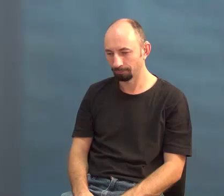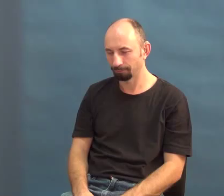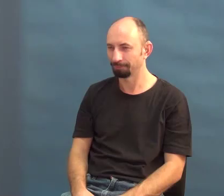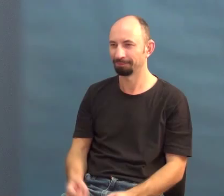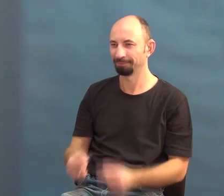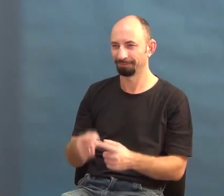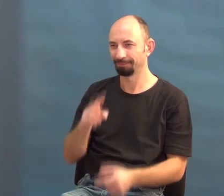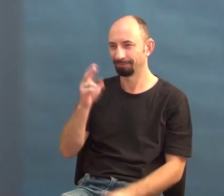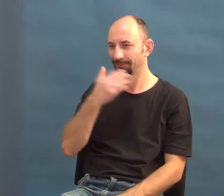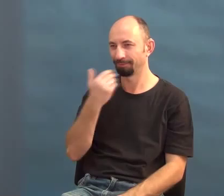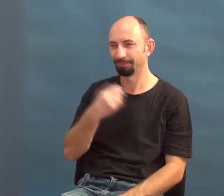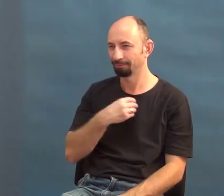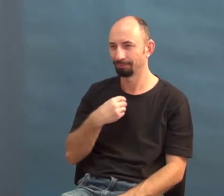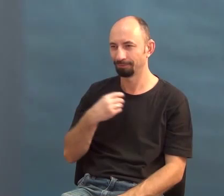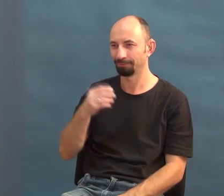Nie pasuje do każdego, w Polsce nie ma takiego znaku.